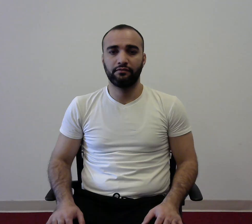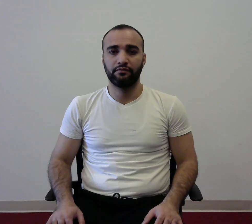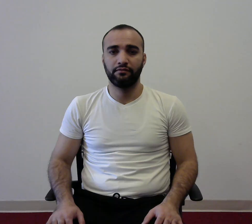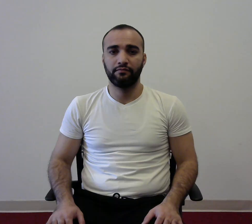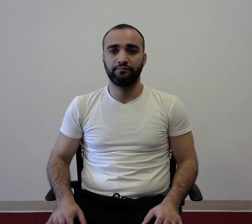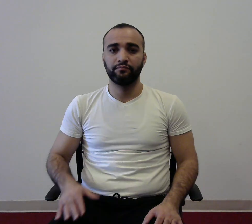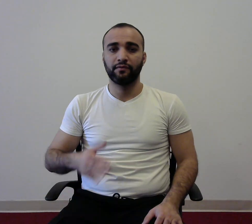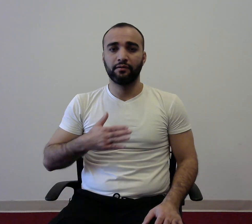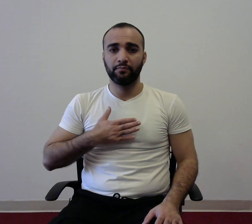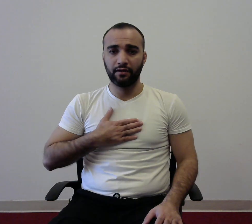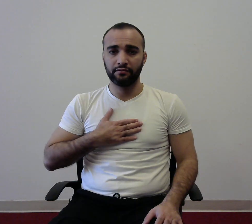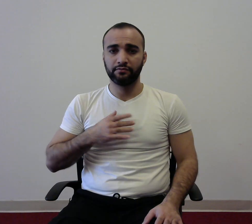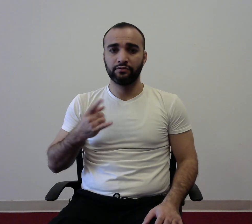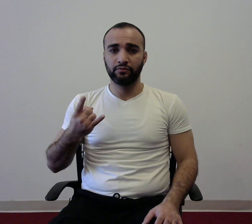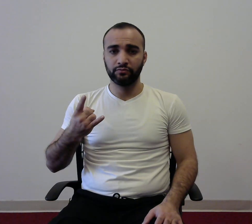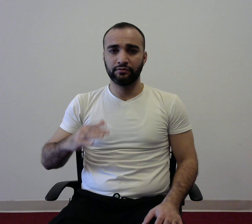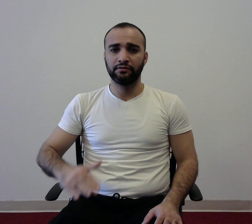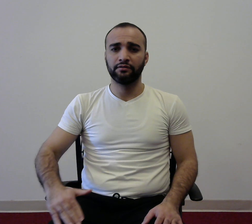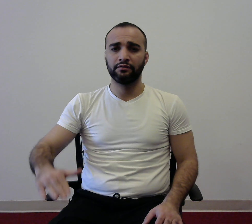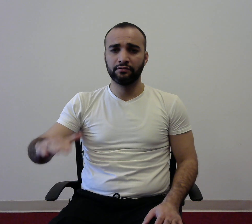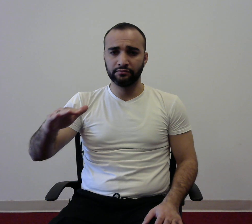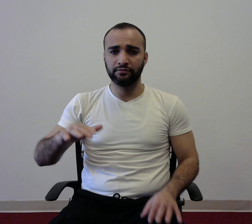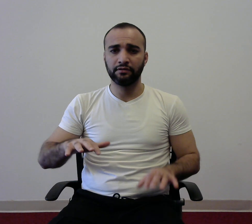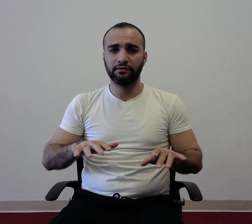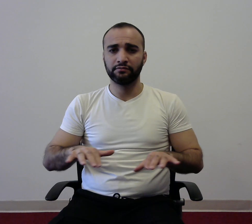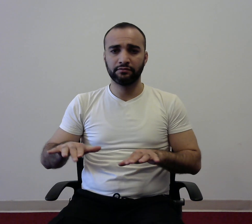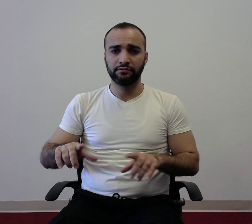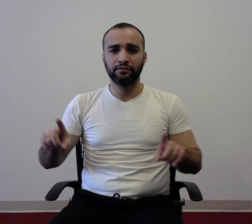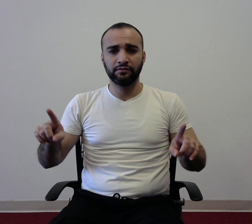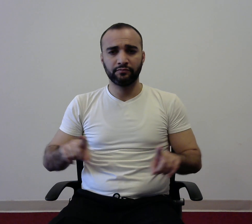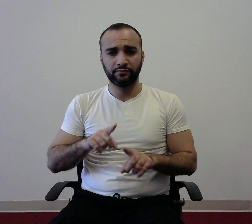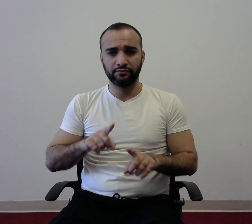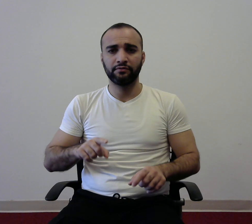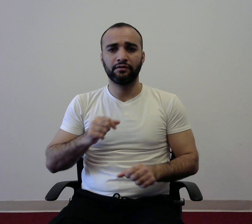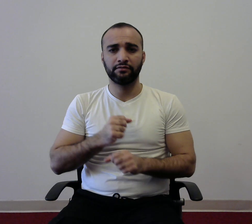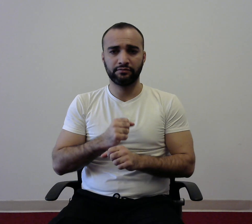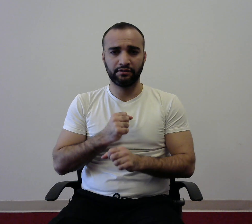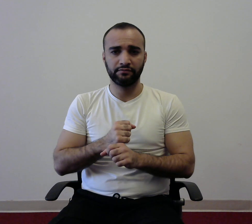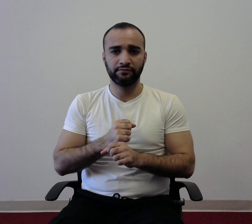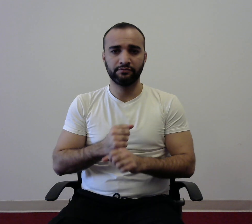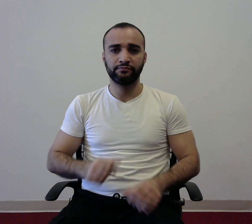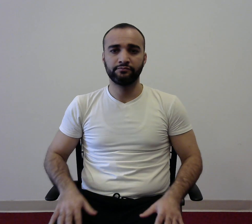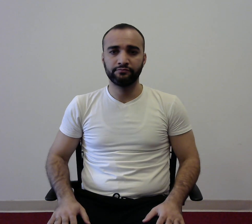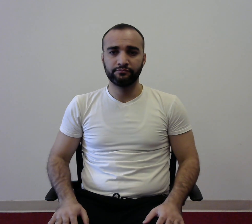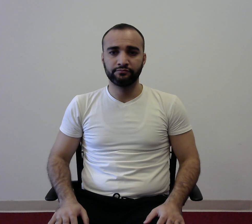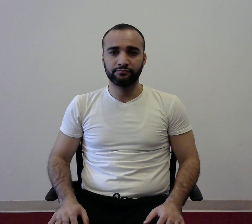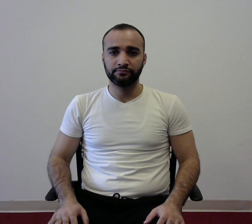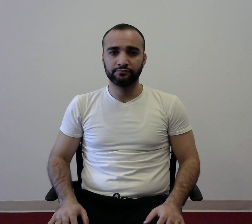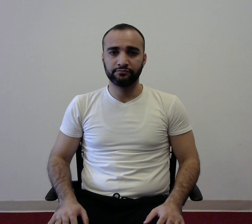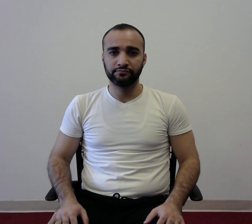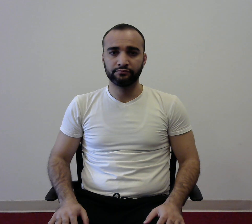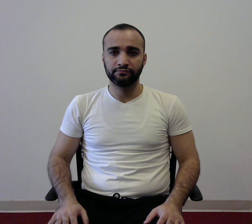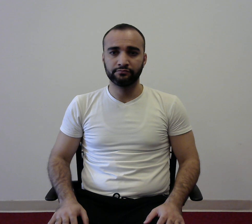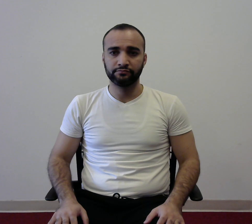Mən uşaq vaxtından pianoda ifa edirəm